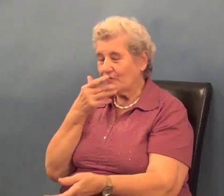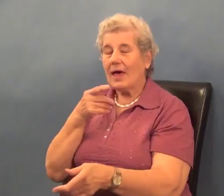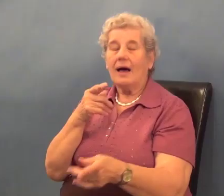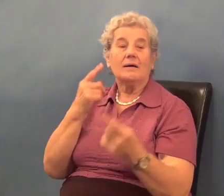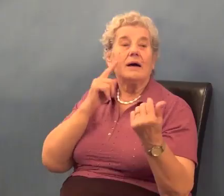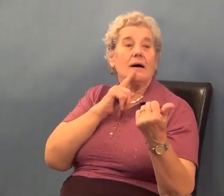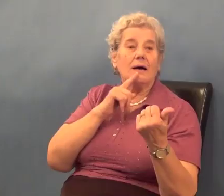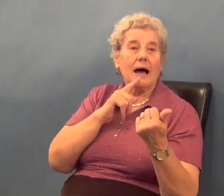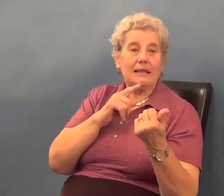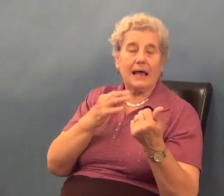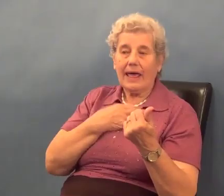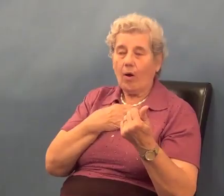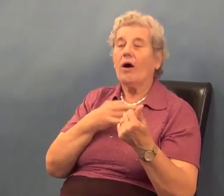Rozmawiali i tak, to jego.